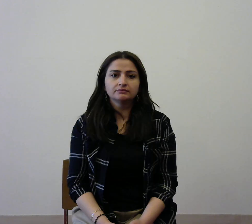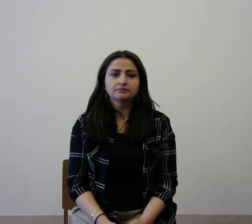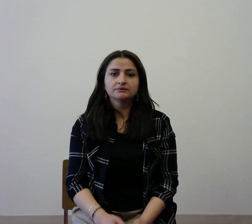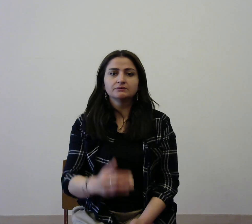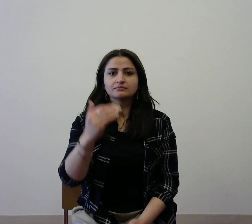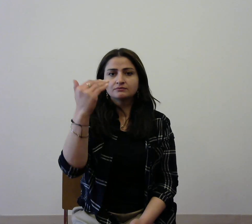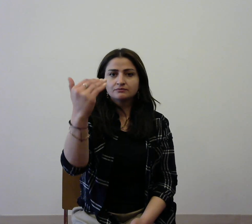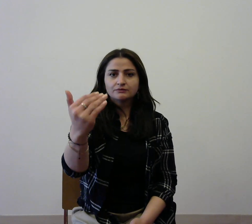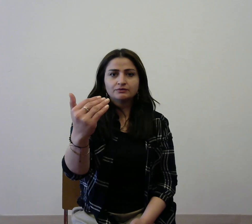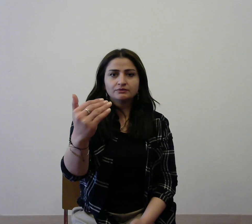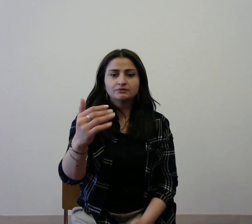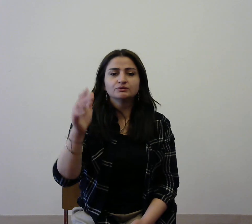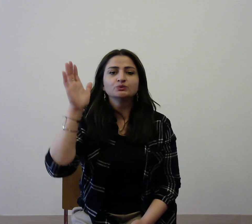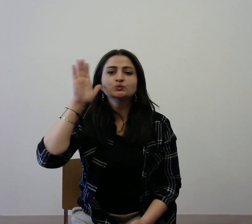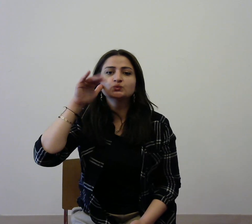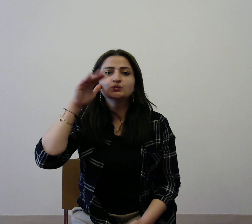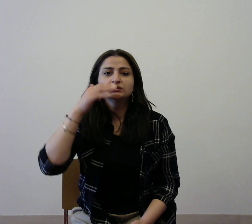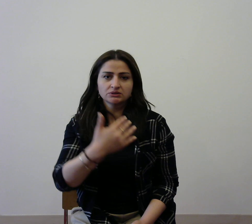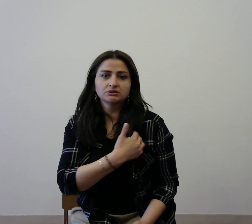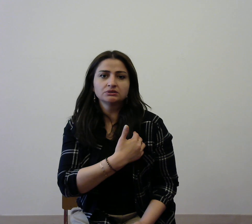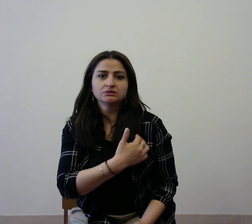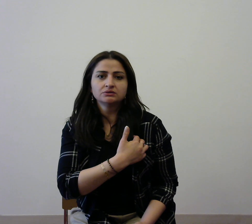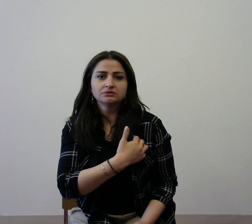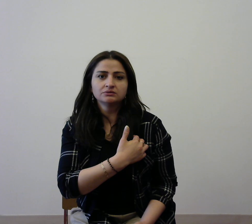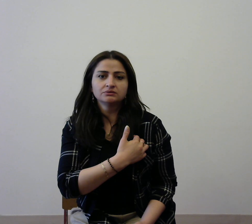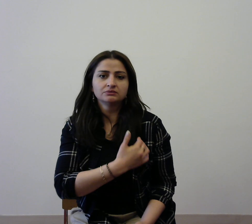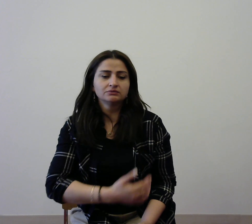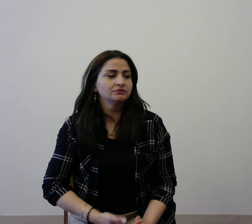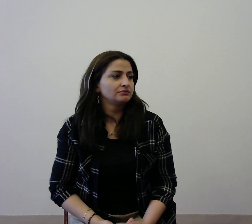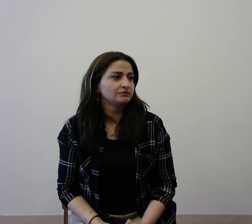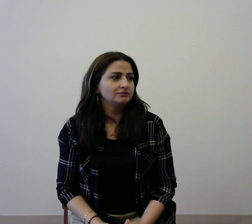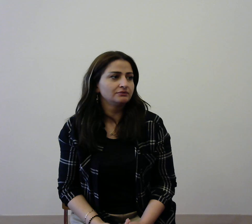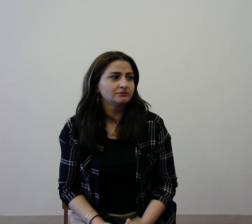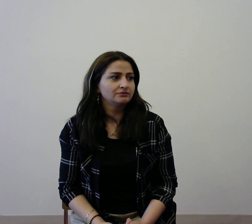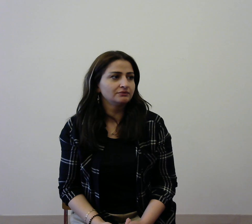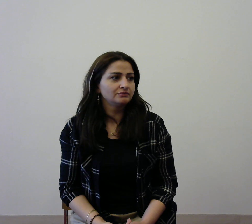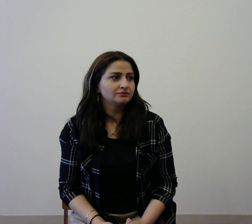Siz su istəyirsiniz?